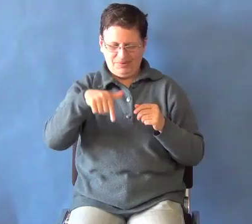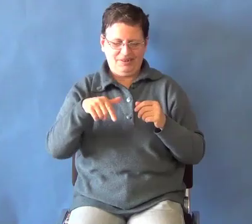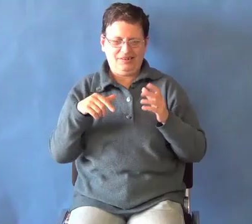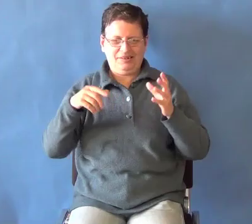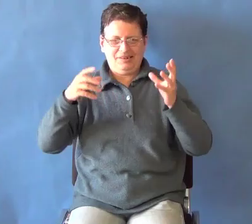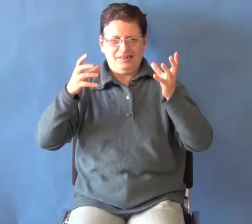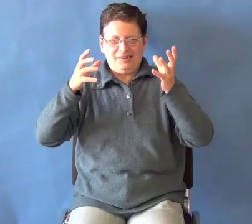Widziałam tam.